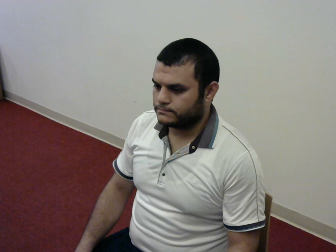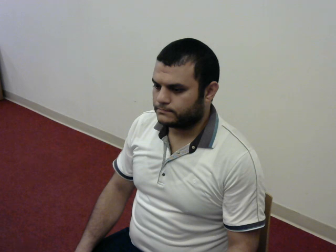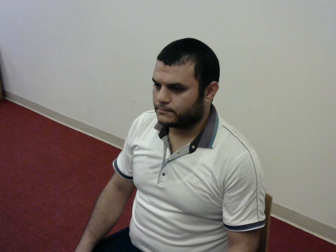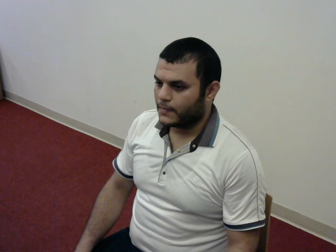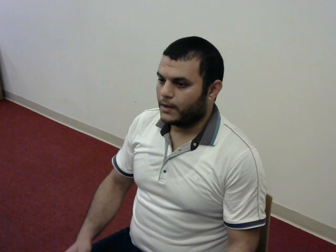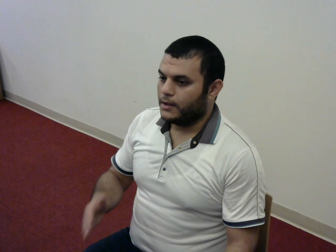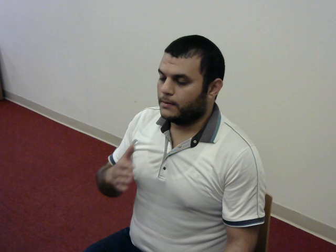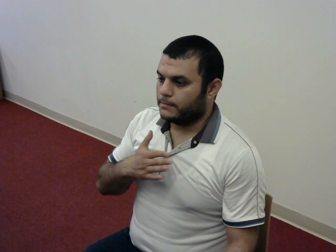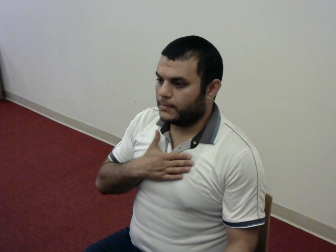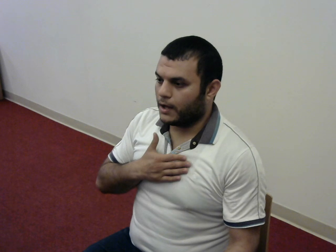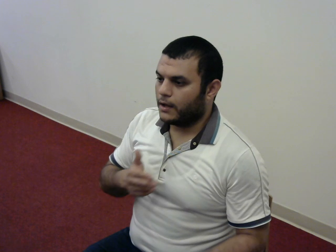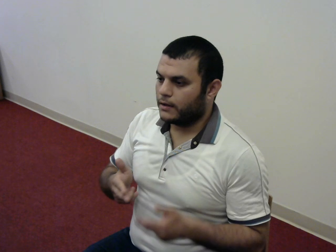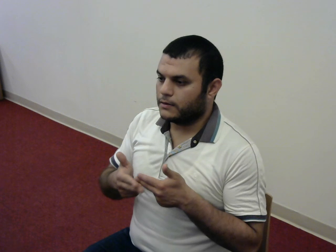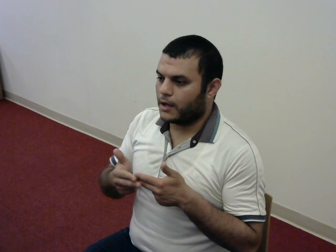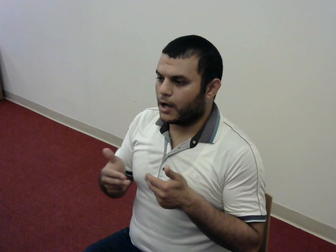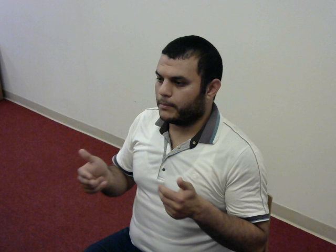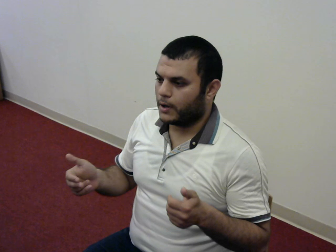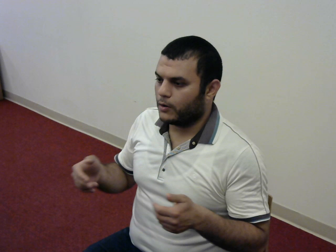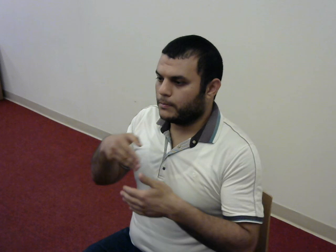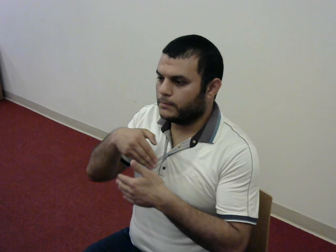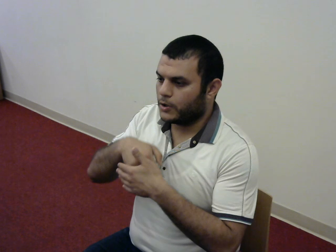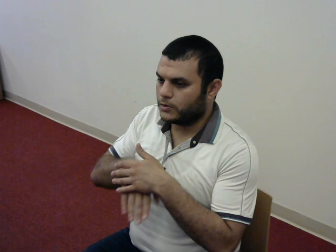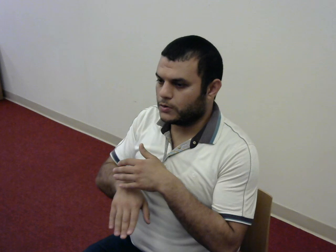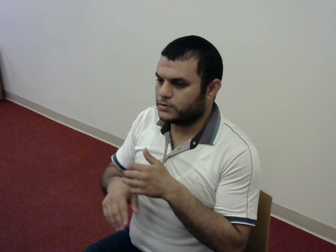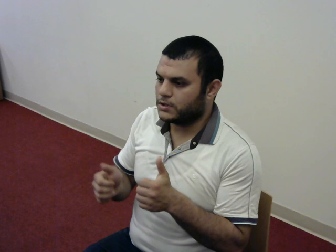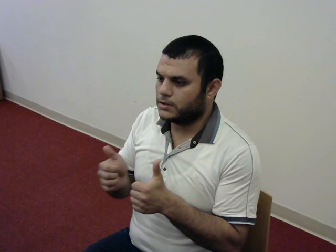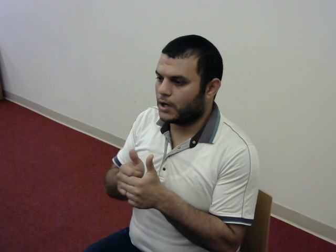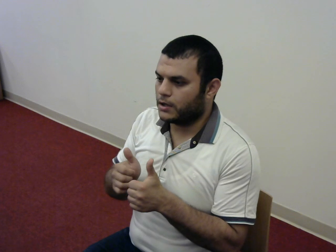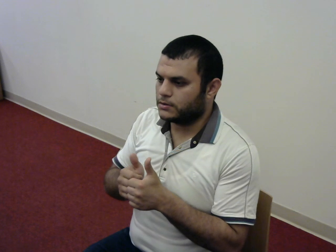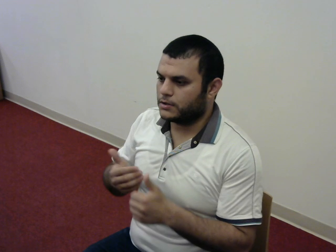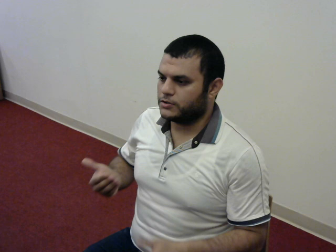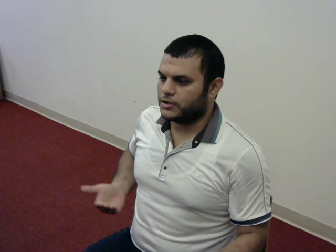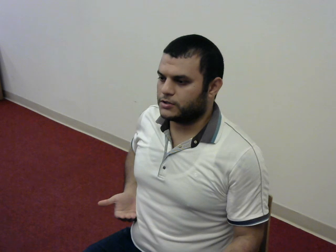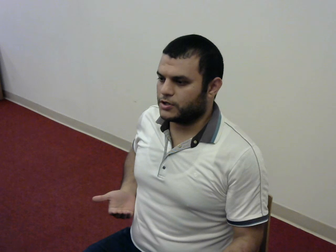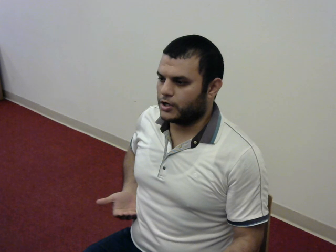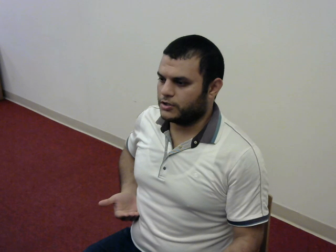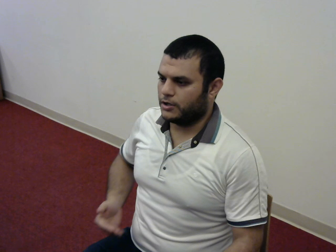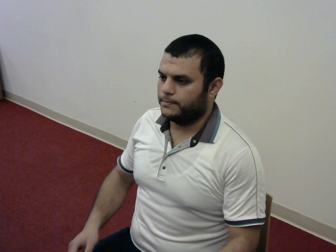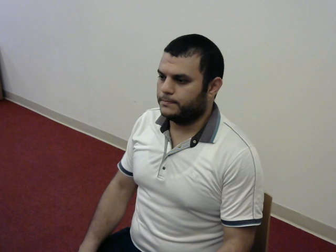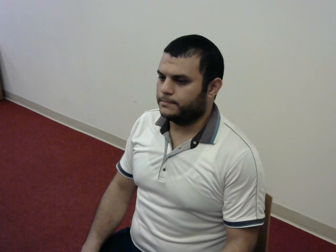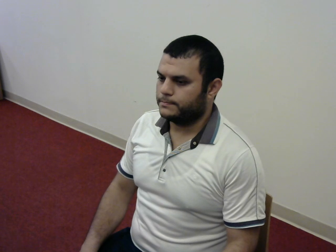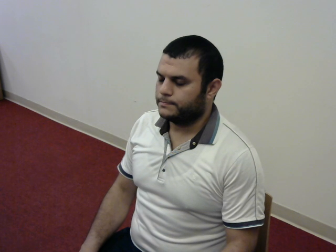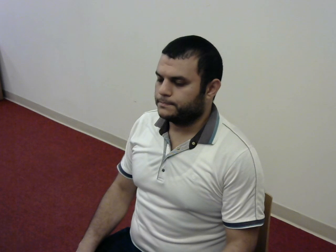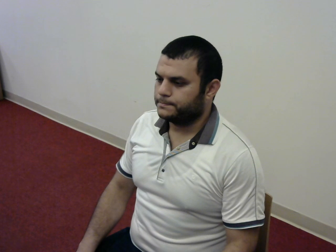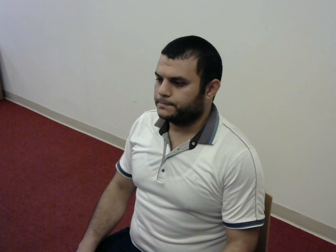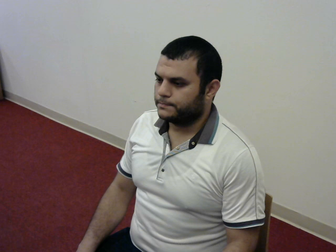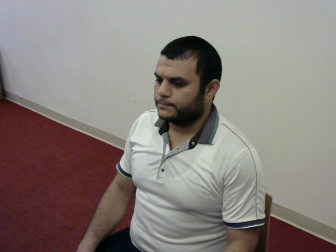Mən Nərimanov metrosunun yanında yaşayıram